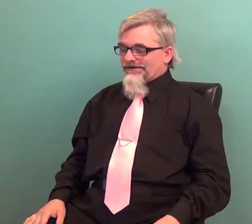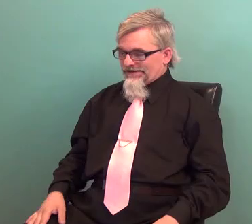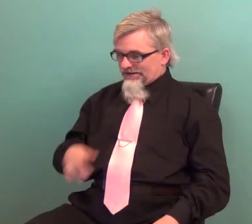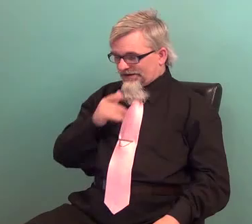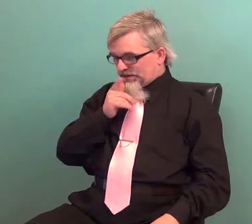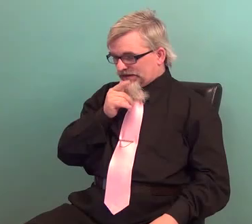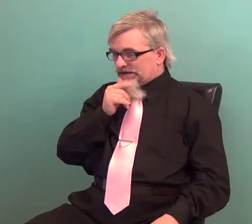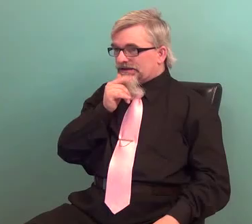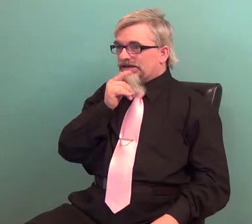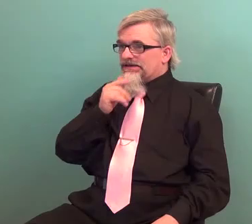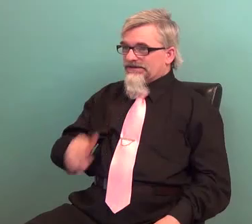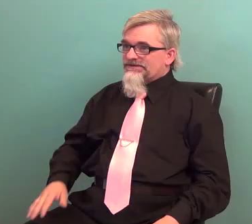Łał.